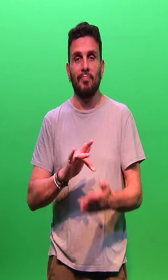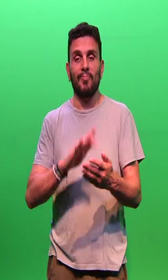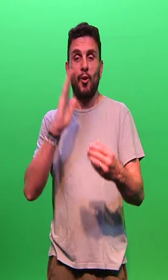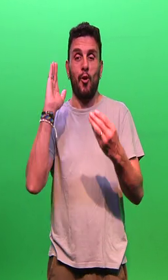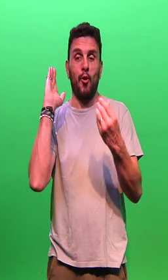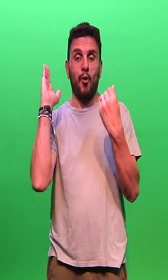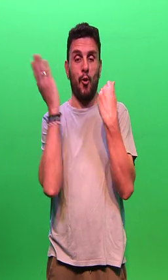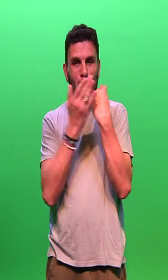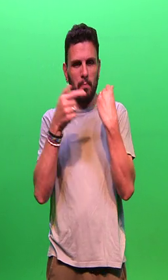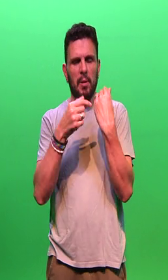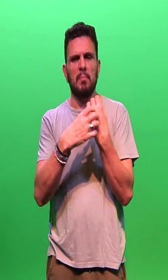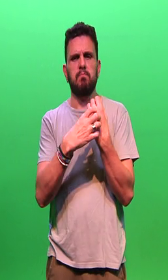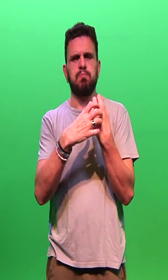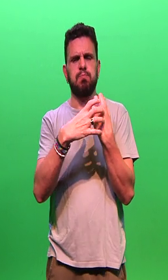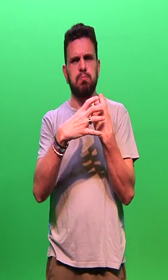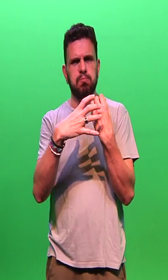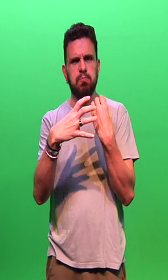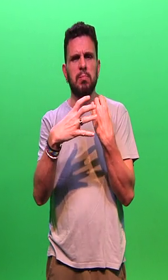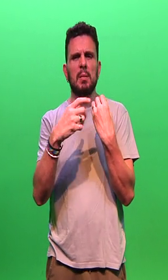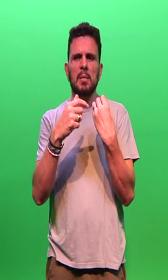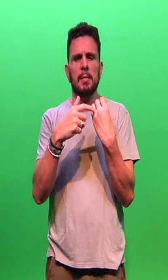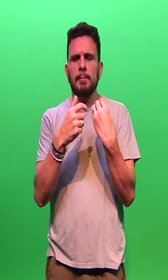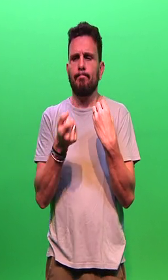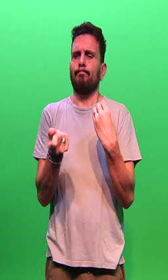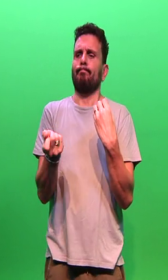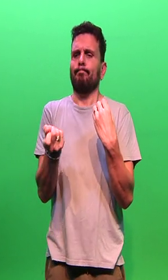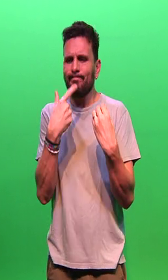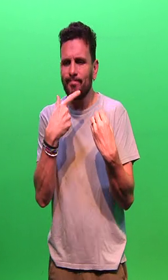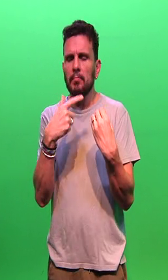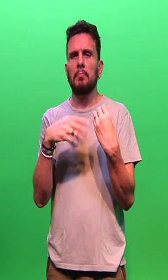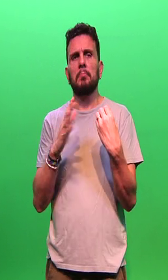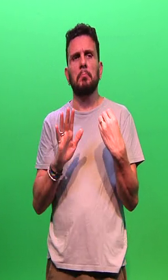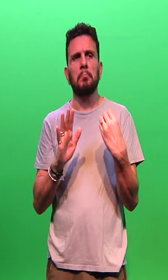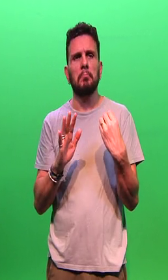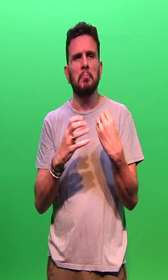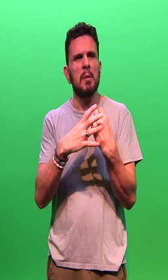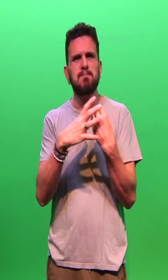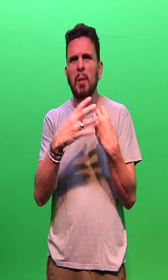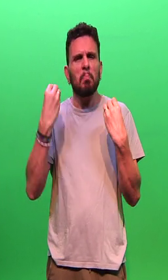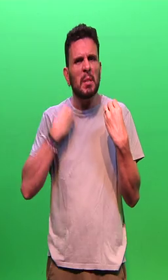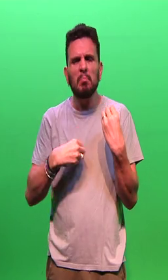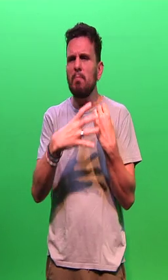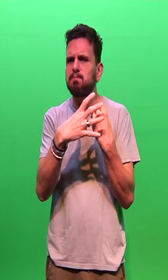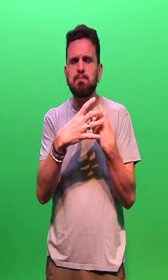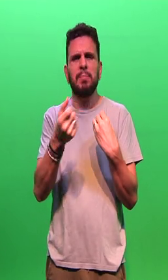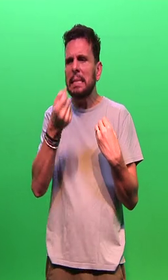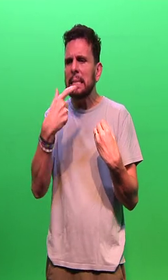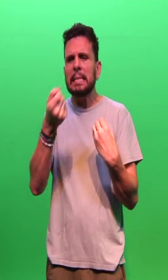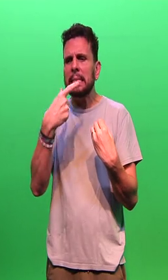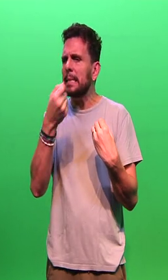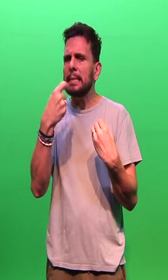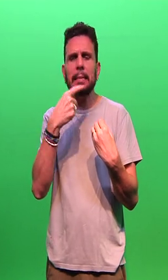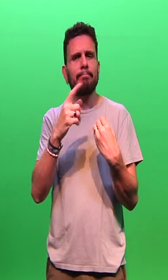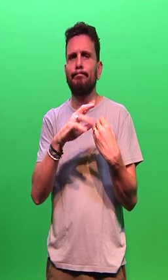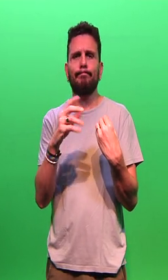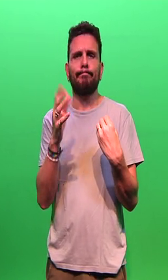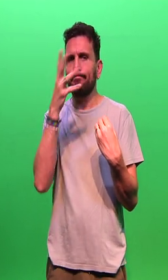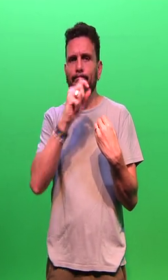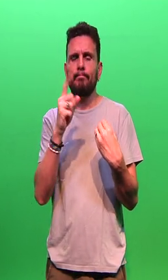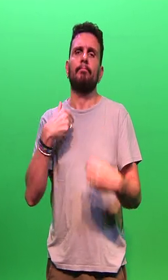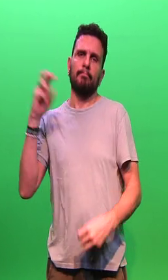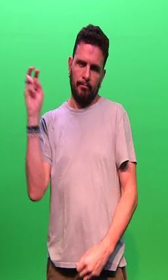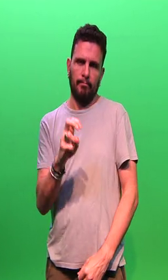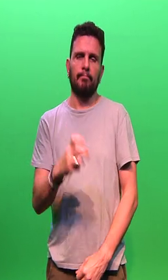Em van donar un cop a la mà, se'm va inflar, em vaig prendre una pastilla i vaig esperar, però la mà continuava inflada i em vaig prendre més pastilles, però no puc més i he vingut.